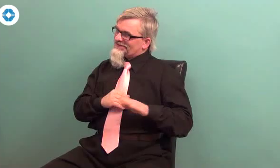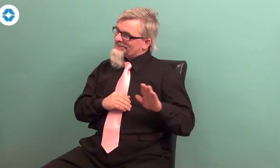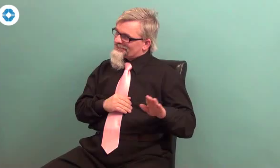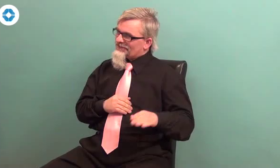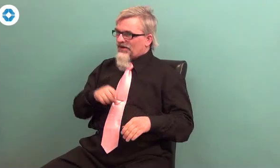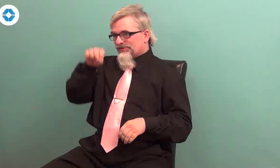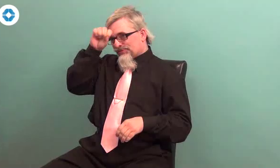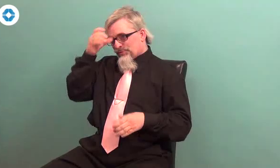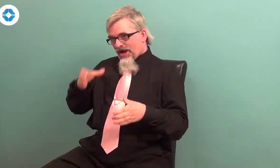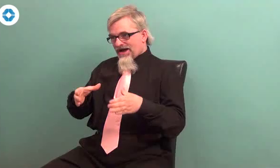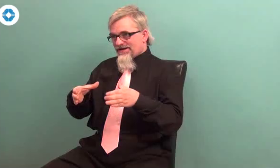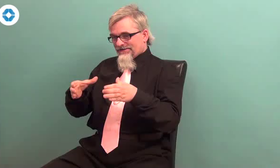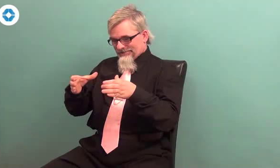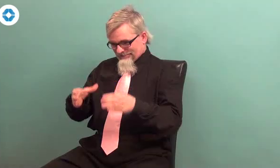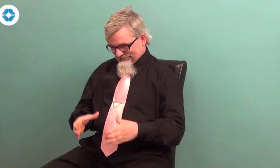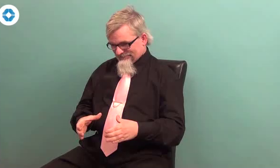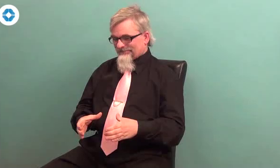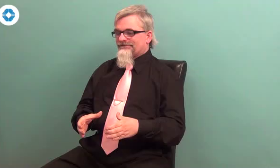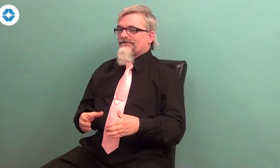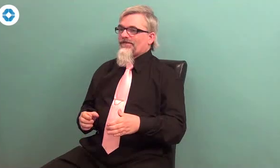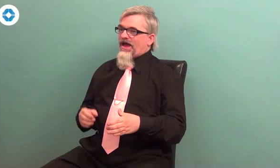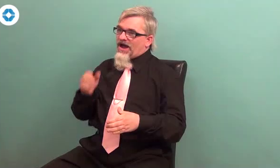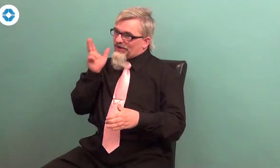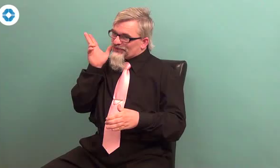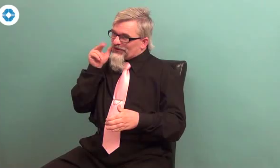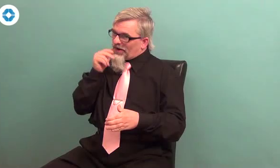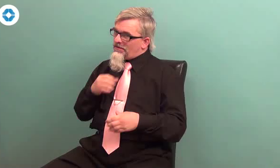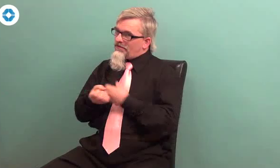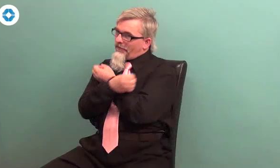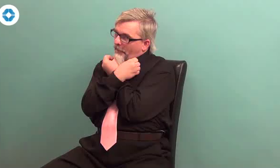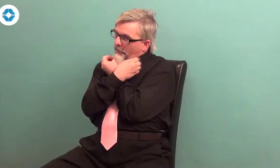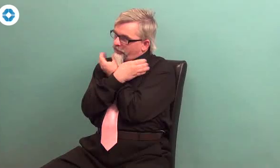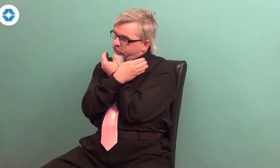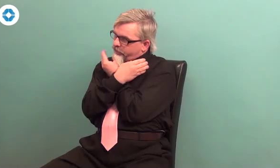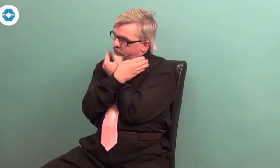Szklany słój z kumkającą żabą w środku.